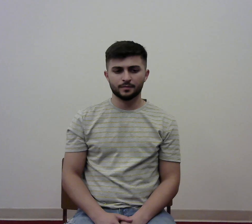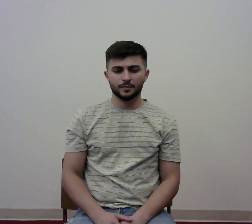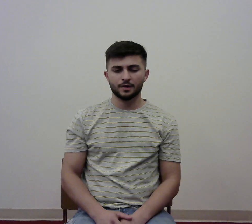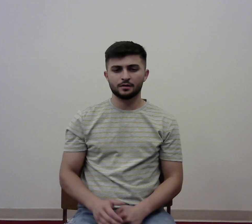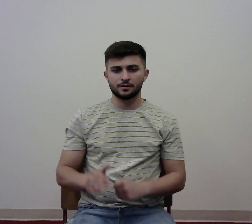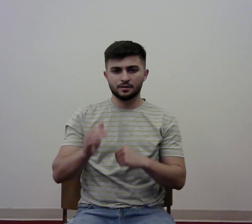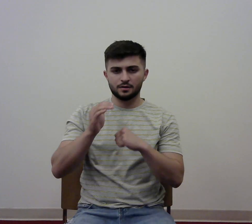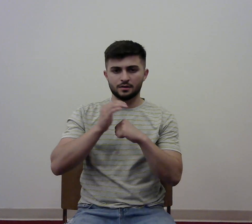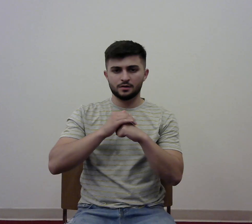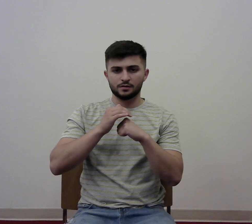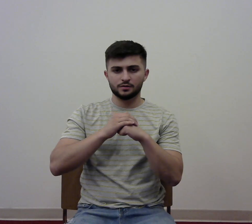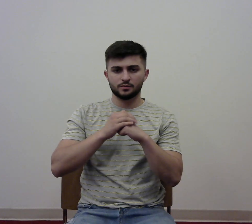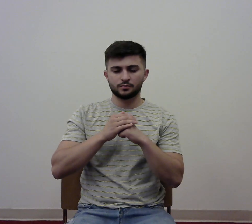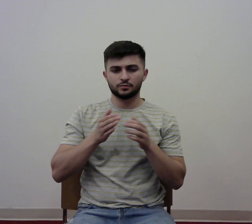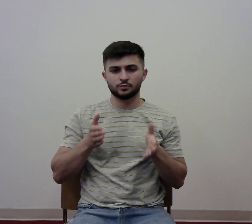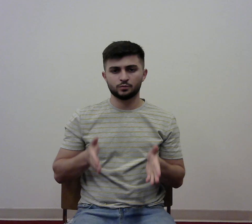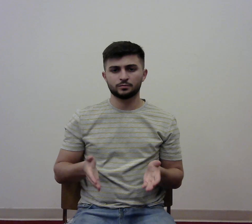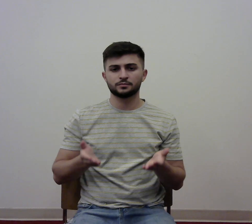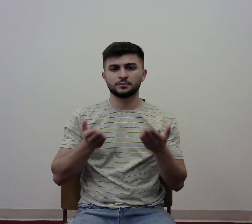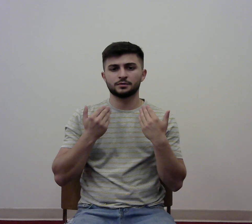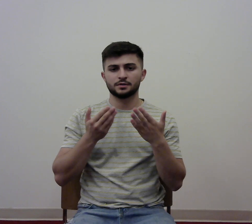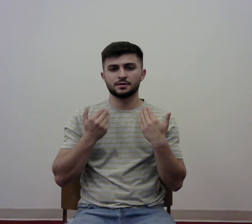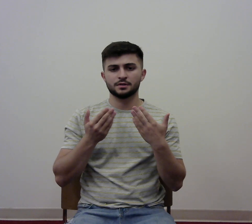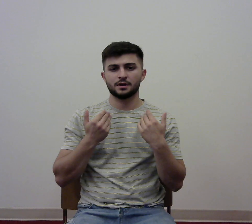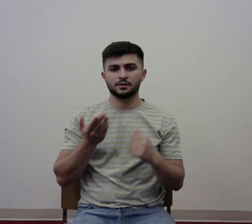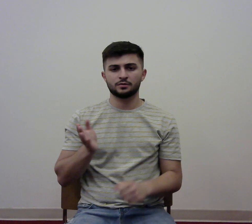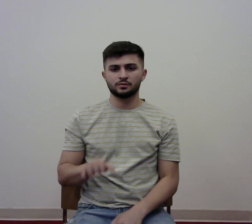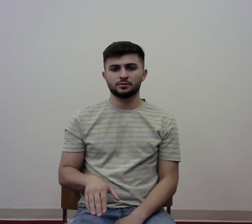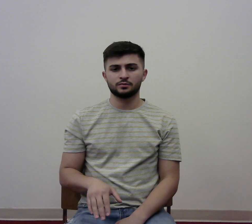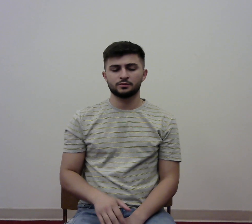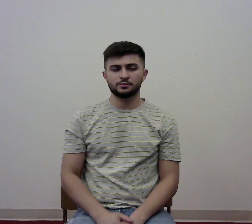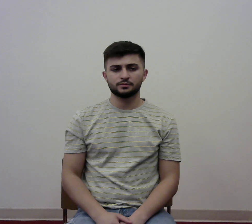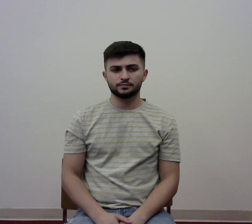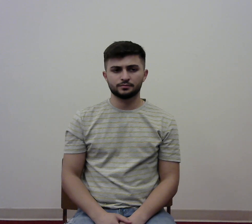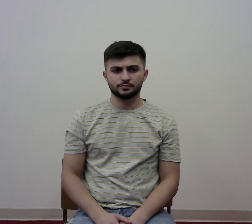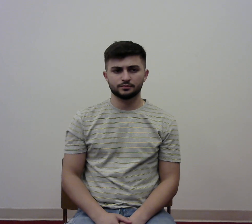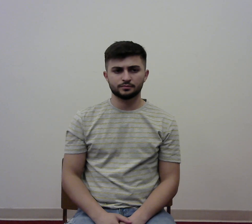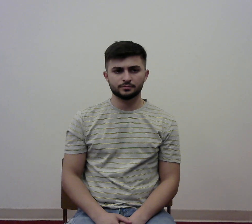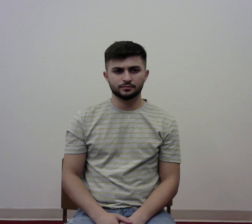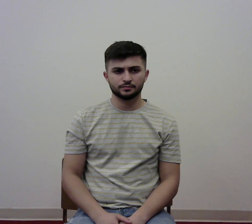Axşamlar bura sərin olur